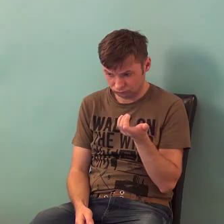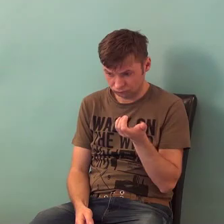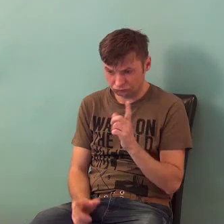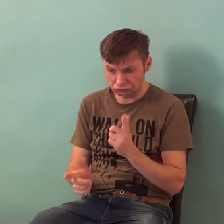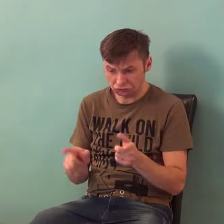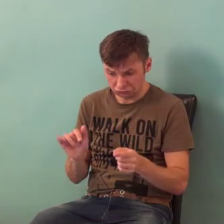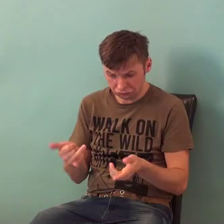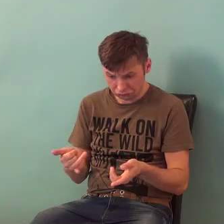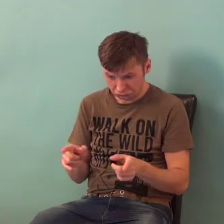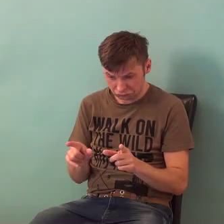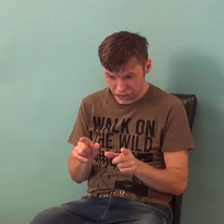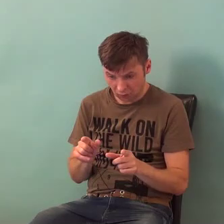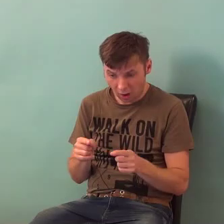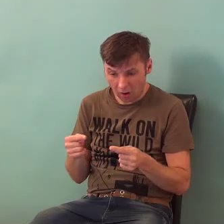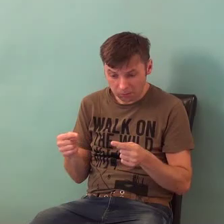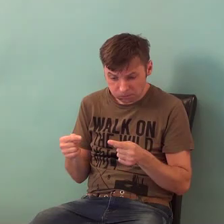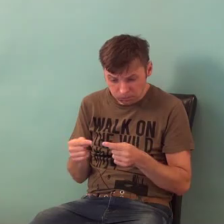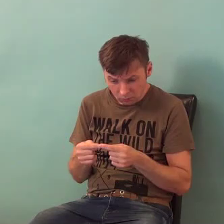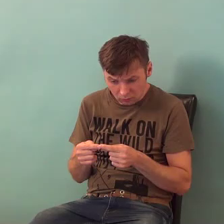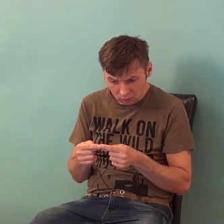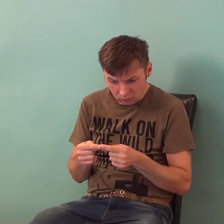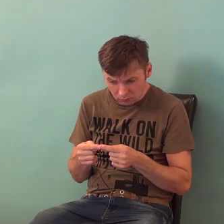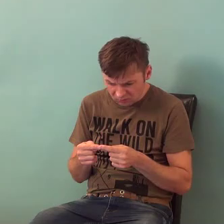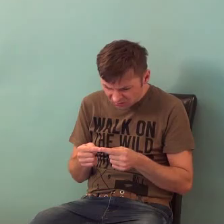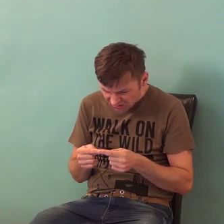Co nie wolno? Aha, trzeba dopasować.